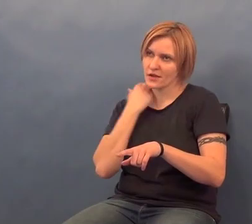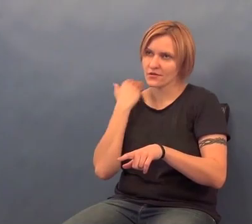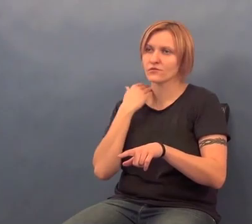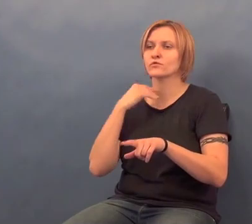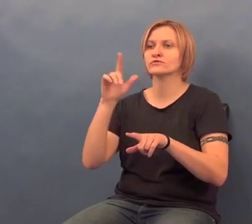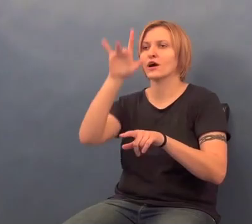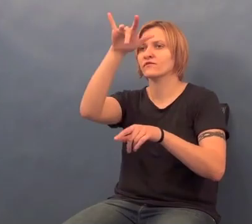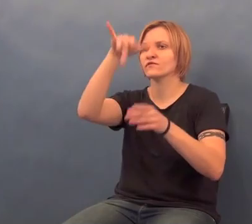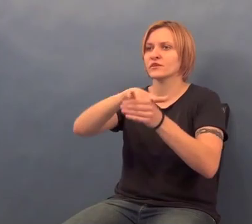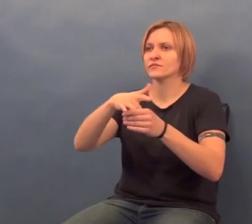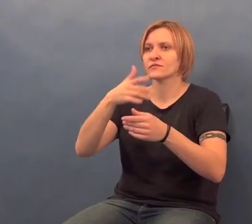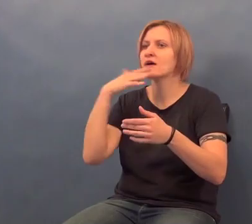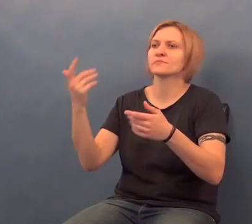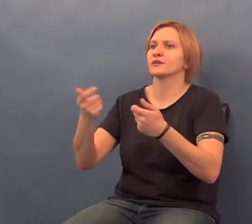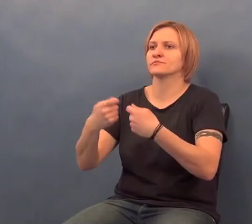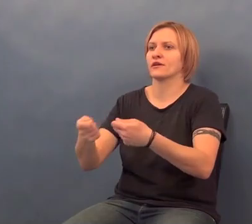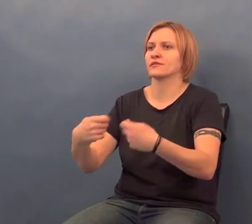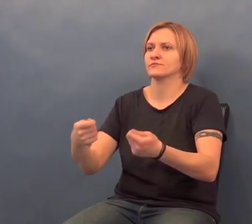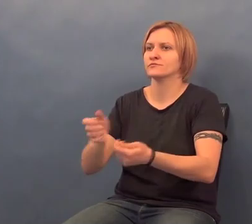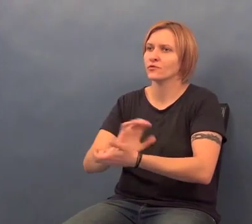Tam w środku nie ma w sprzedaży bułek.